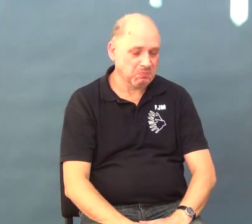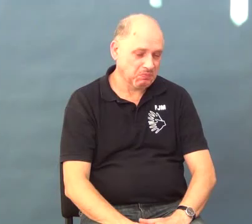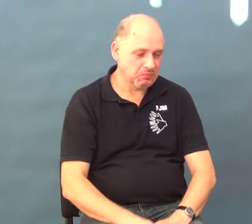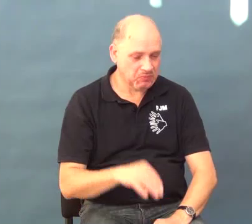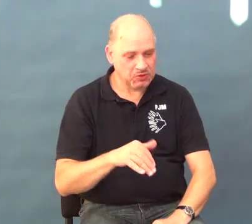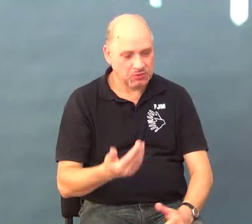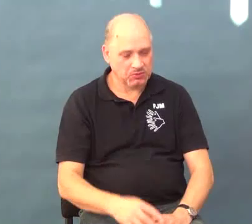Może.